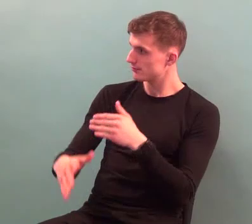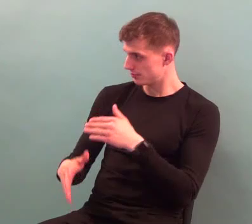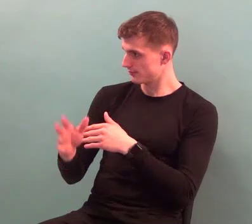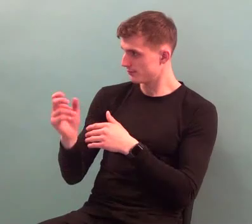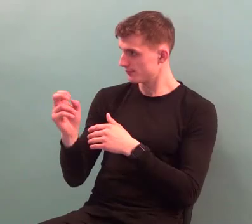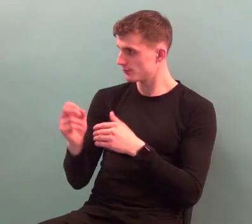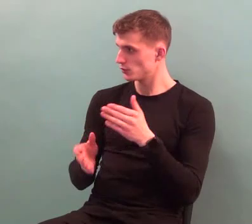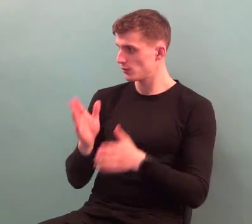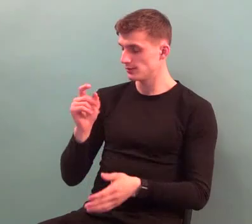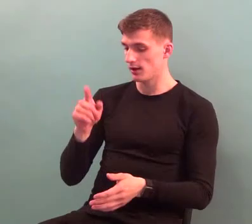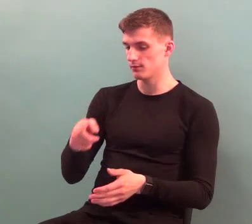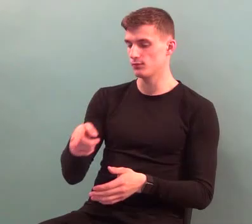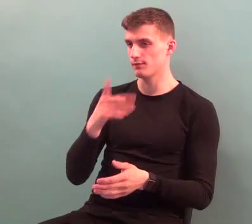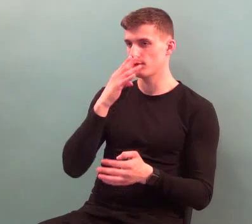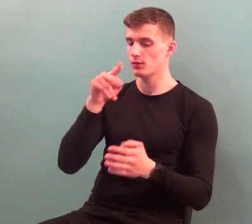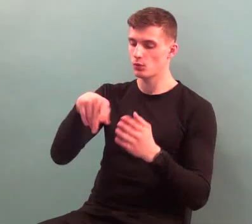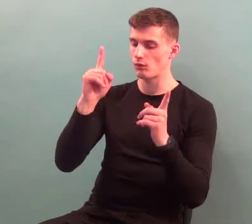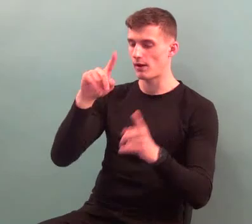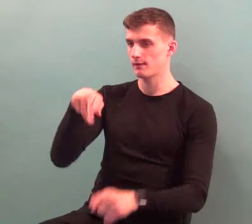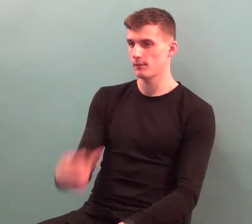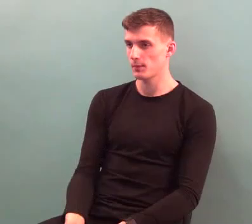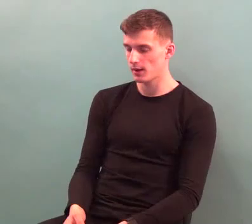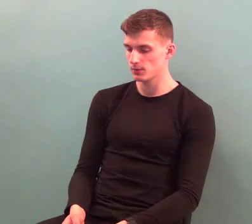Tak, to śluza, na to wygląda, że trzeba uważać na to, żeby nie spaść do śluzy.